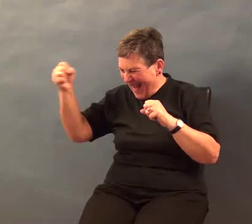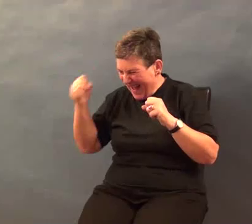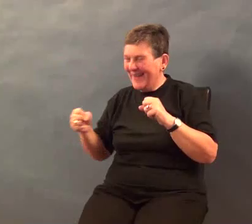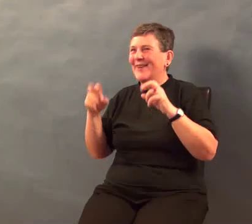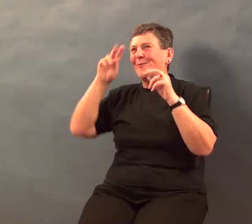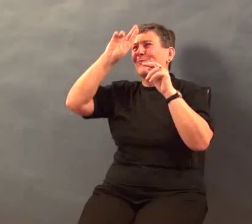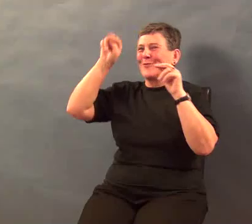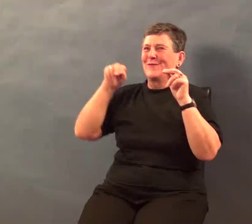Ptaszek wrócił do klatki.